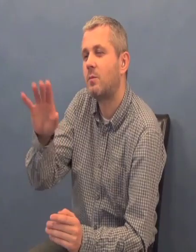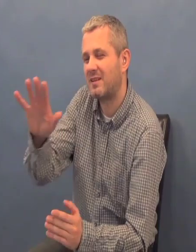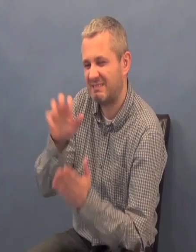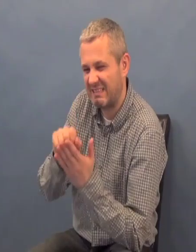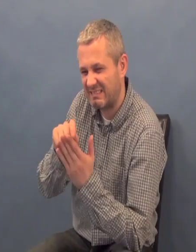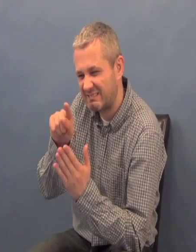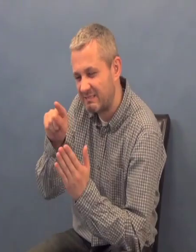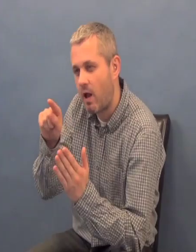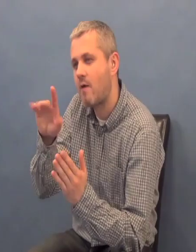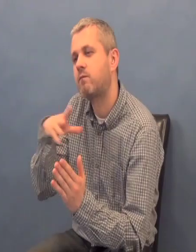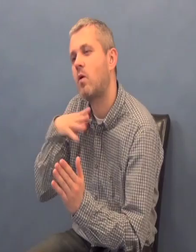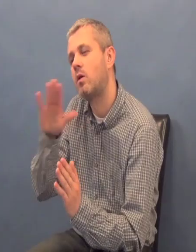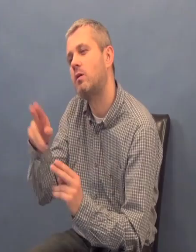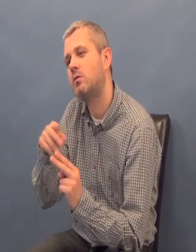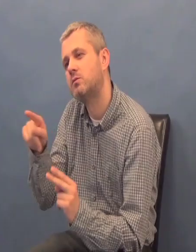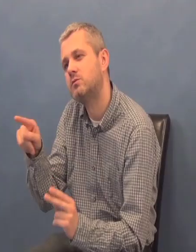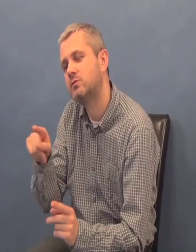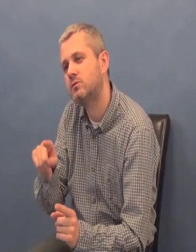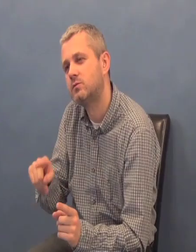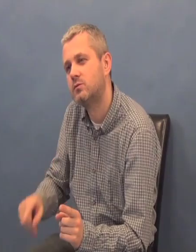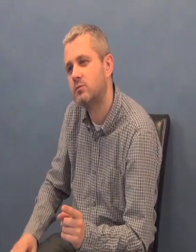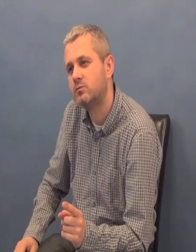Masz zajęte terminy. To kiedy masz wolne?